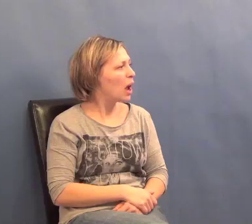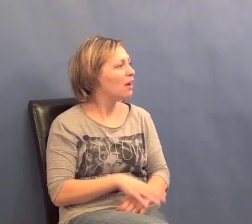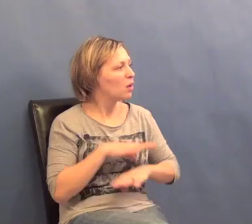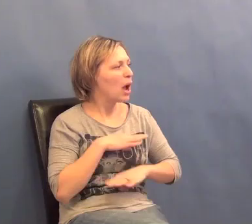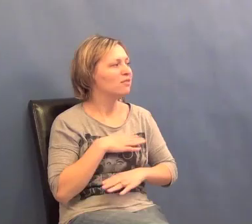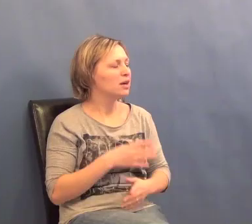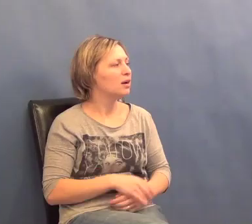Ławka.